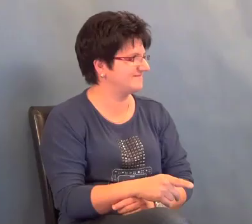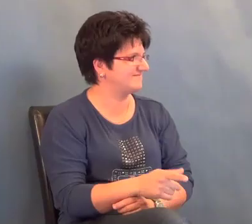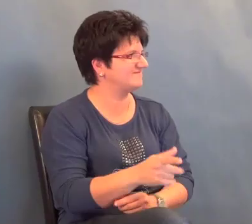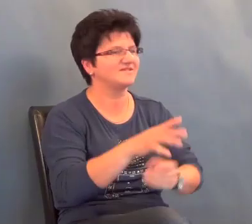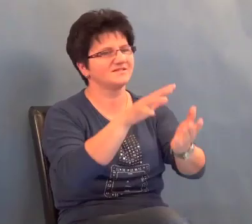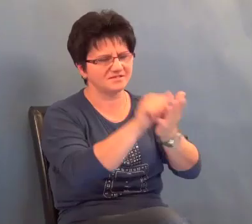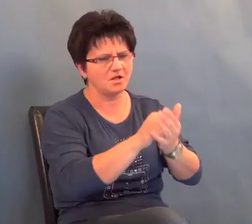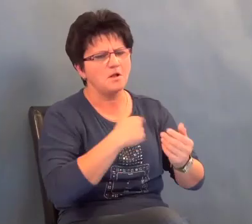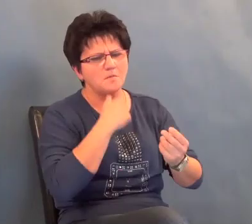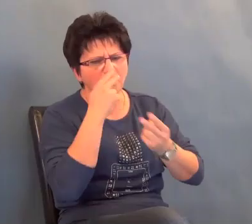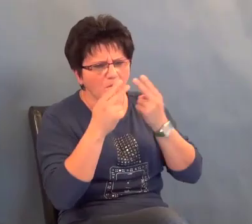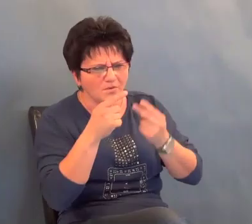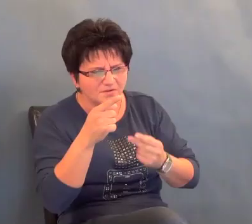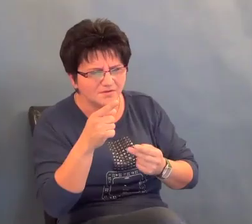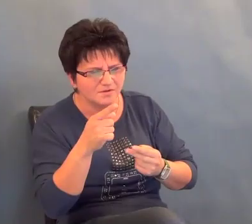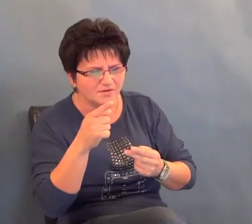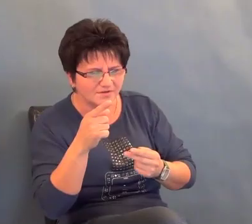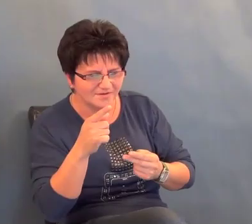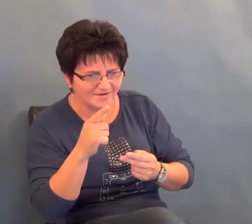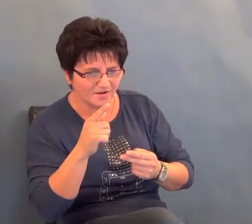Jesteś zajęta, więc ja poszukam czegoś innego.